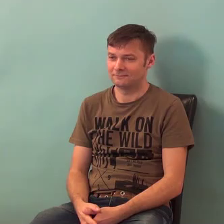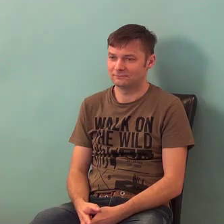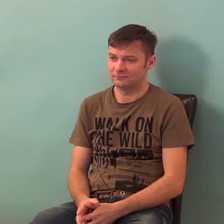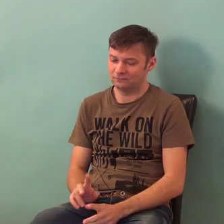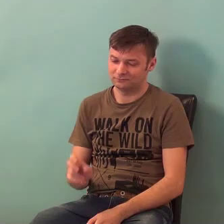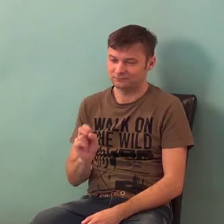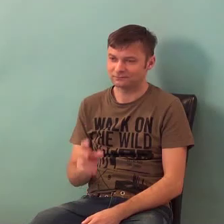Tak.